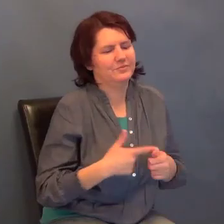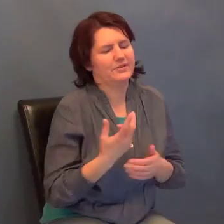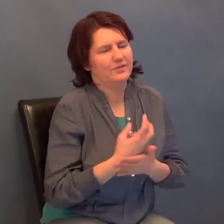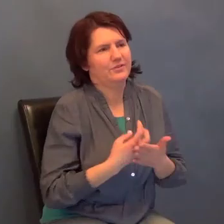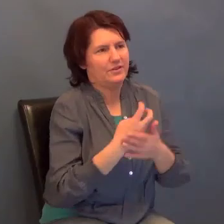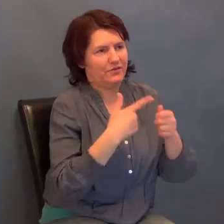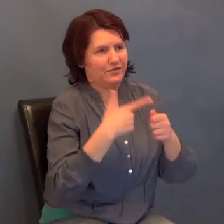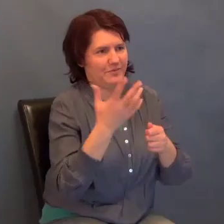Dwudziesty piąty lutego?